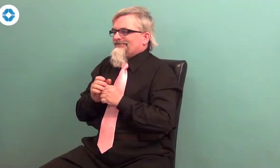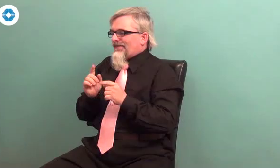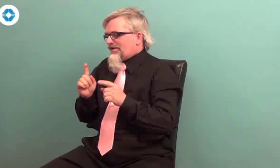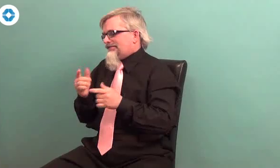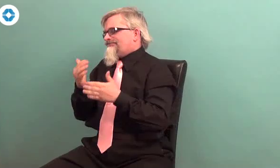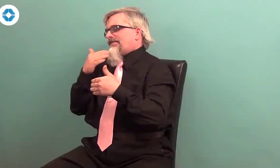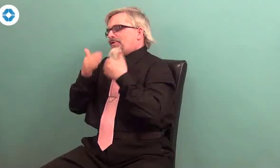Chłopiec gratuluje.